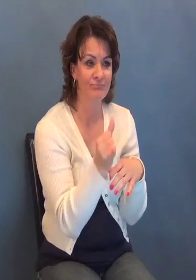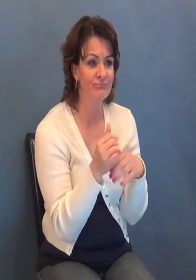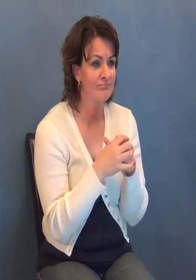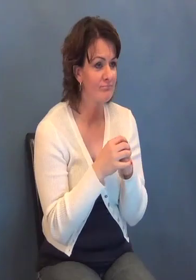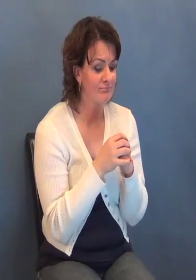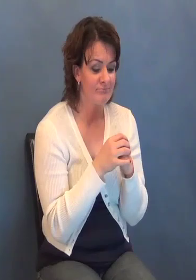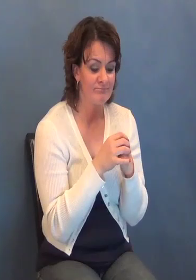Nie mogę.